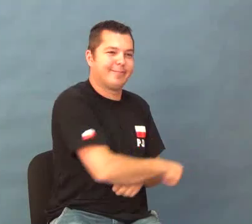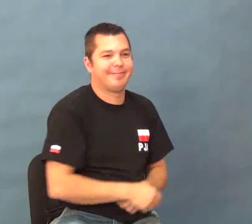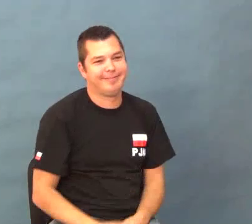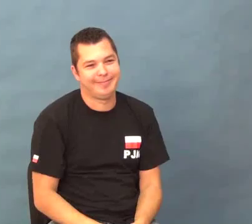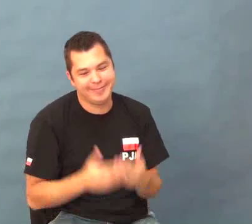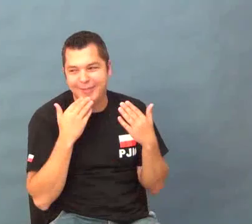Dziękuję.